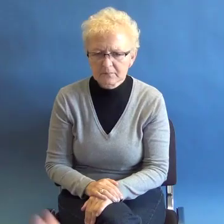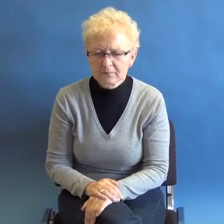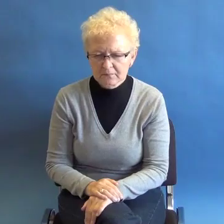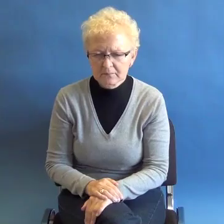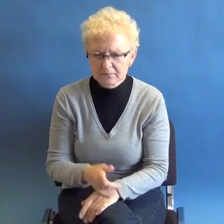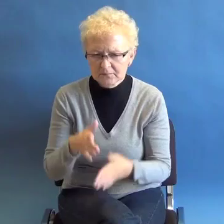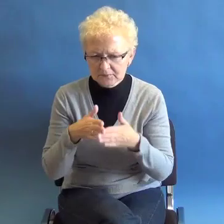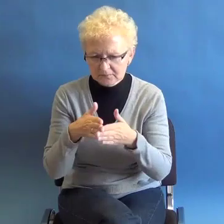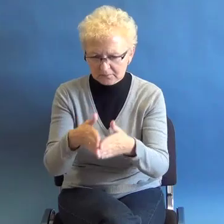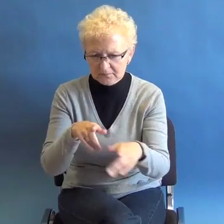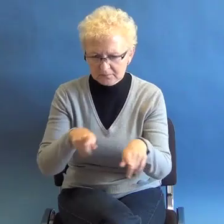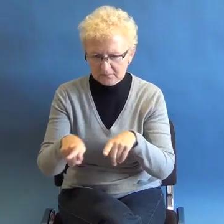Znak dla statków.